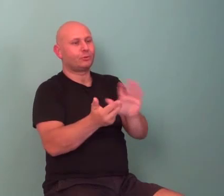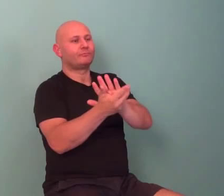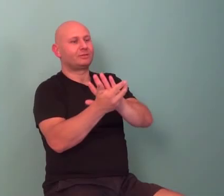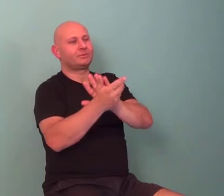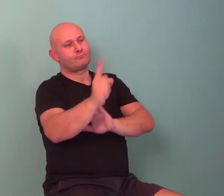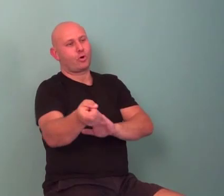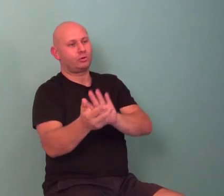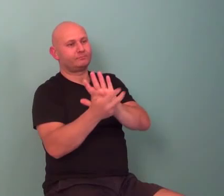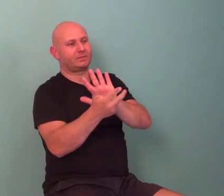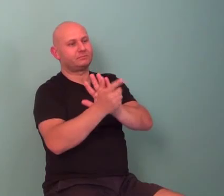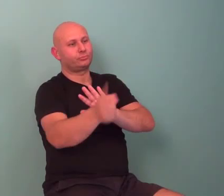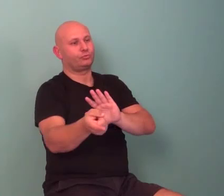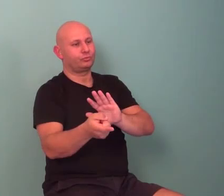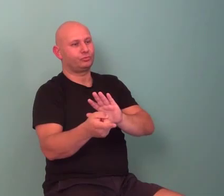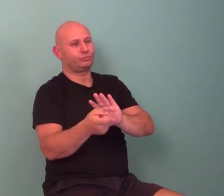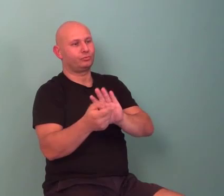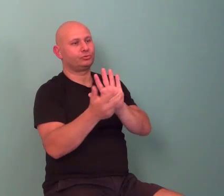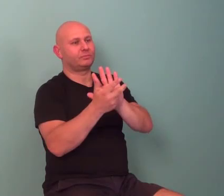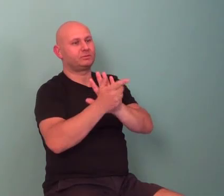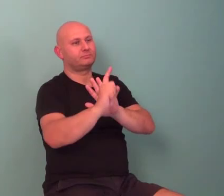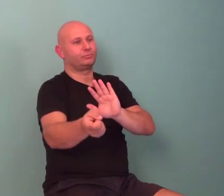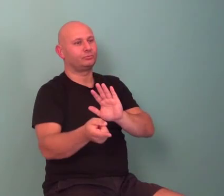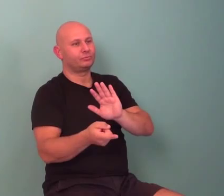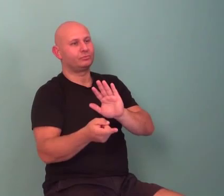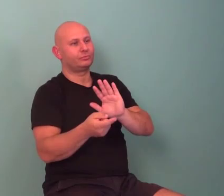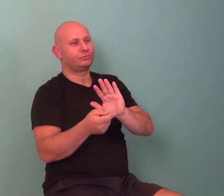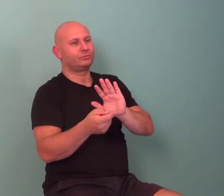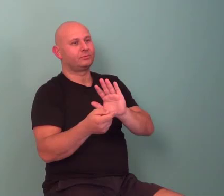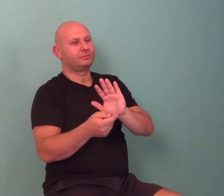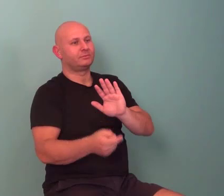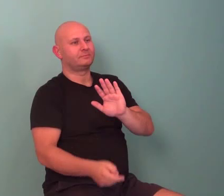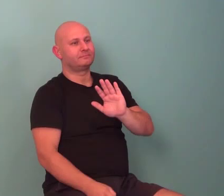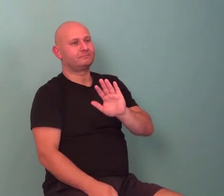Po osiemnastej.